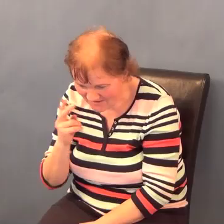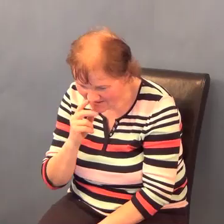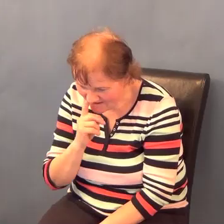Zobaczymy.